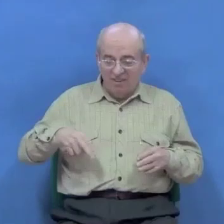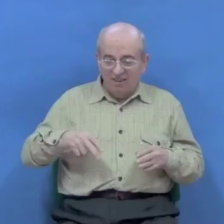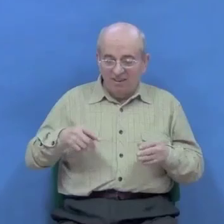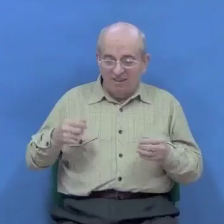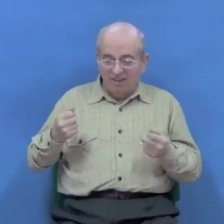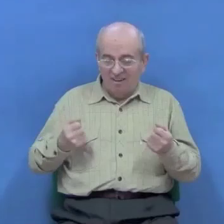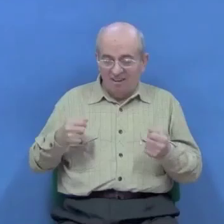Idzie przed samochodem.